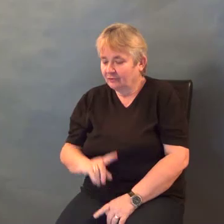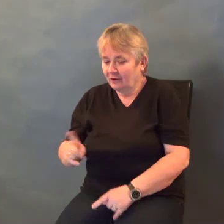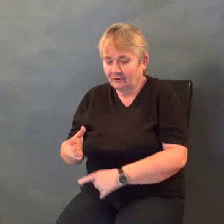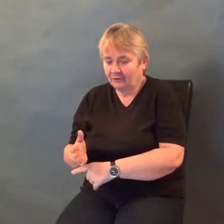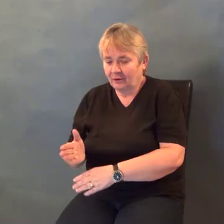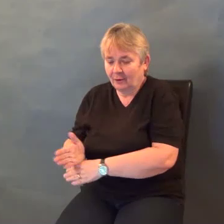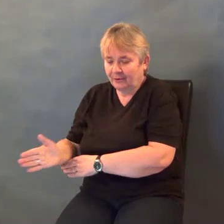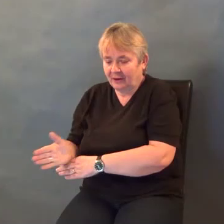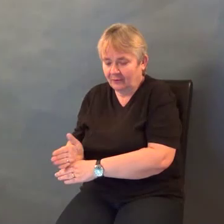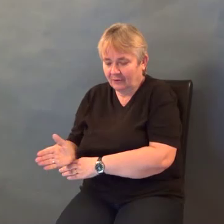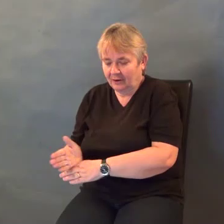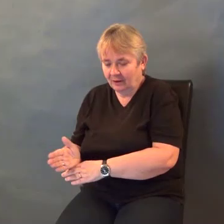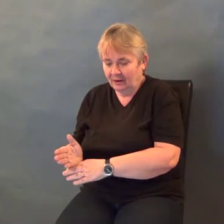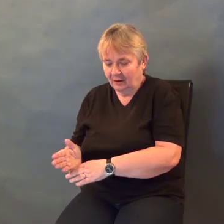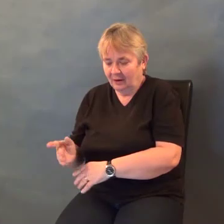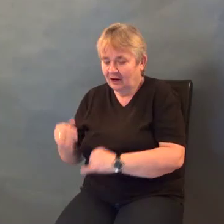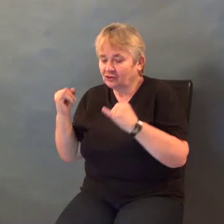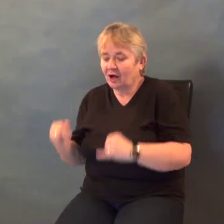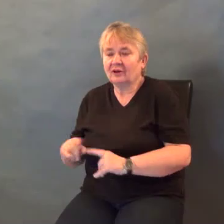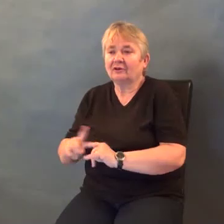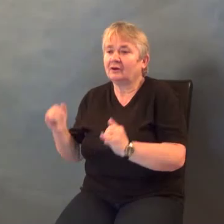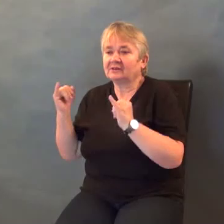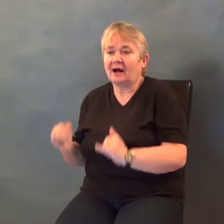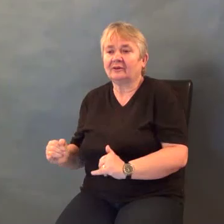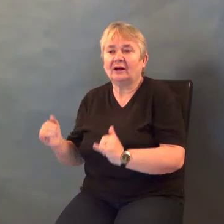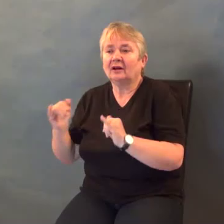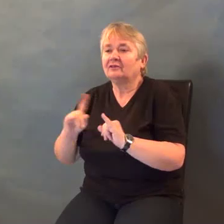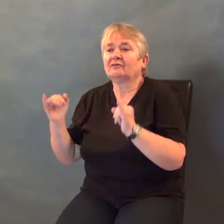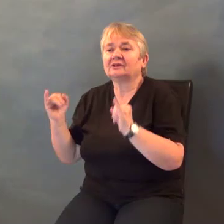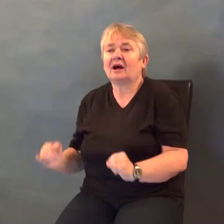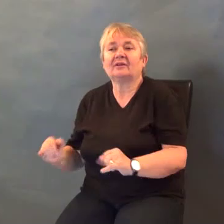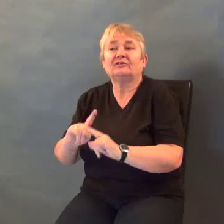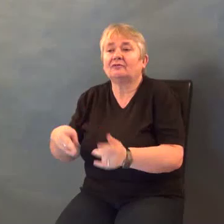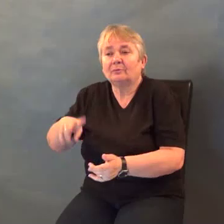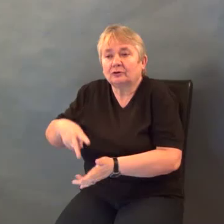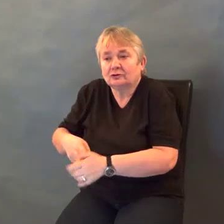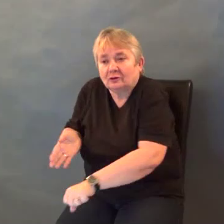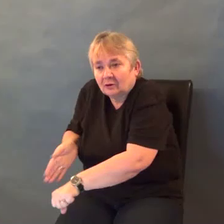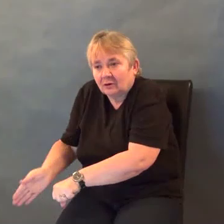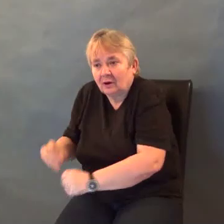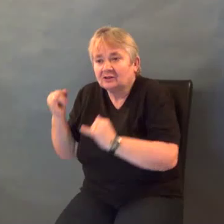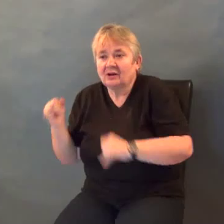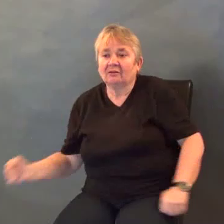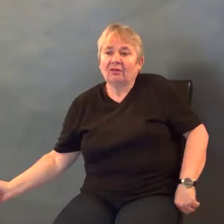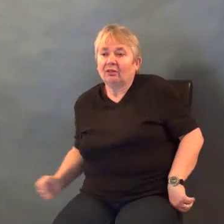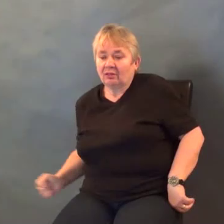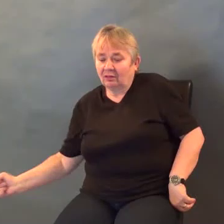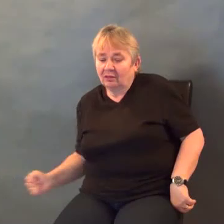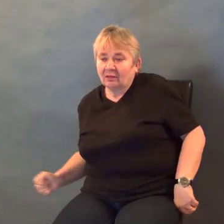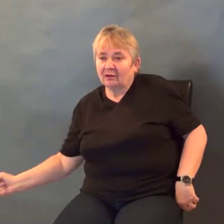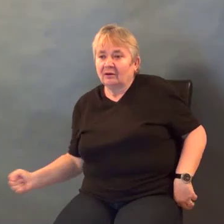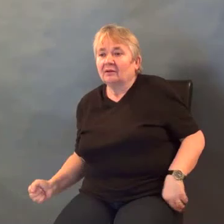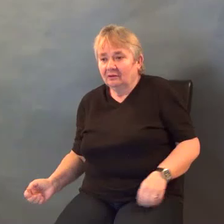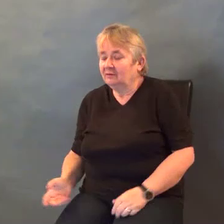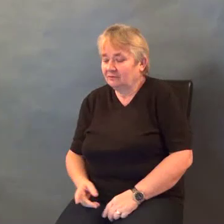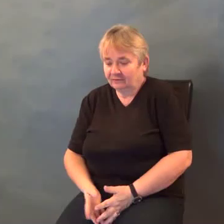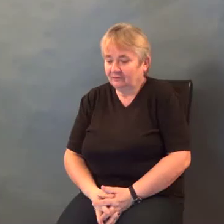Nie wolno piłować na siedząco, trzeba piłować stojąc, bo jak na siedząco?